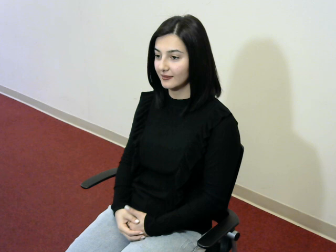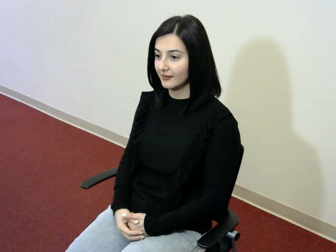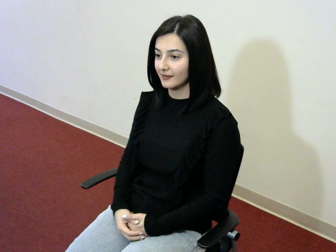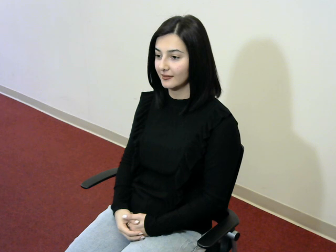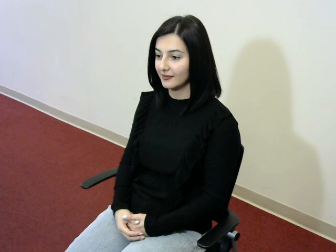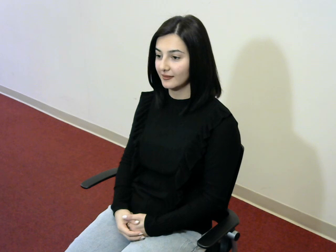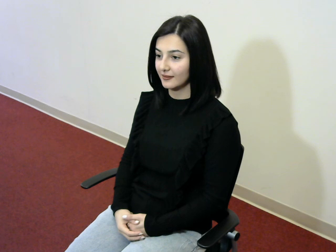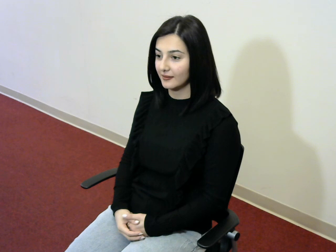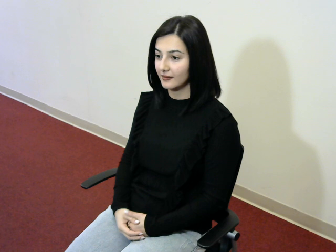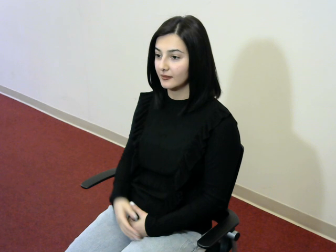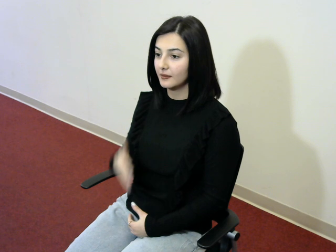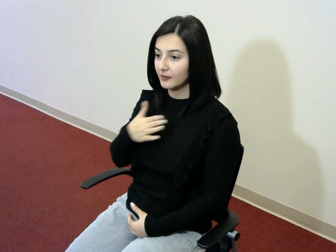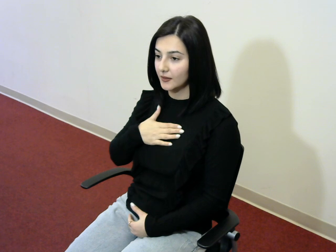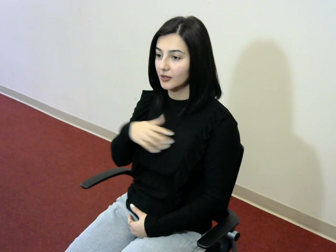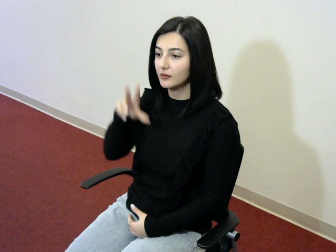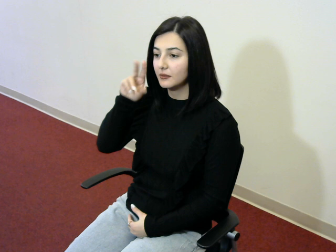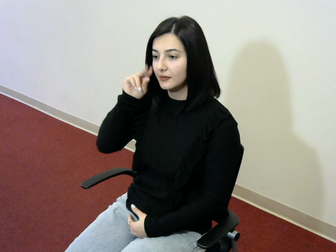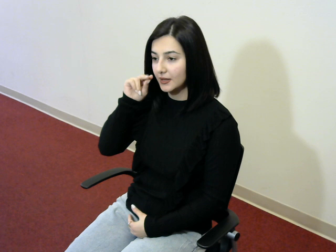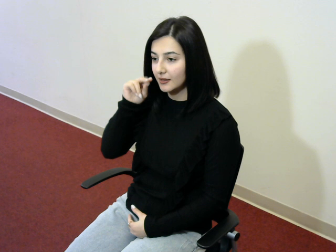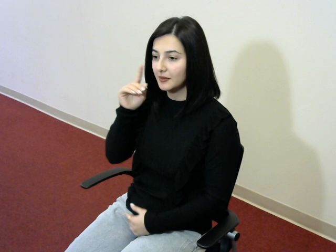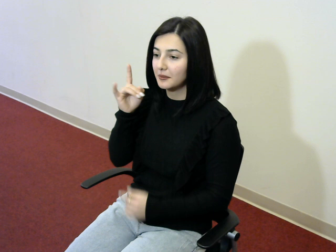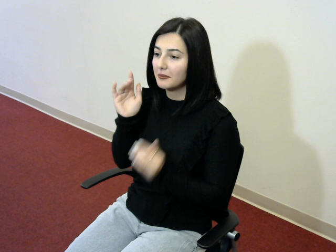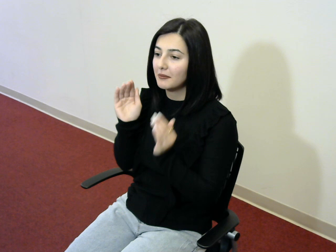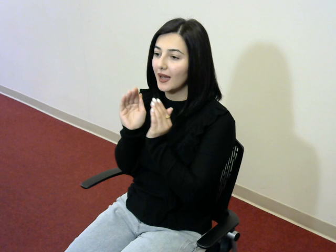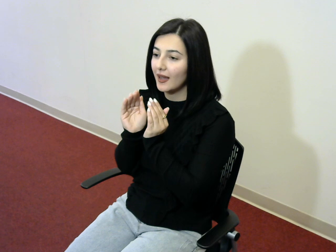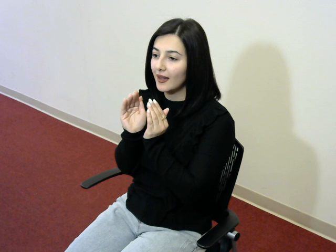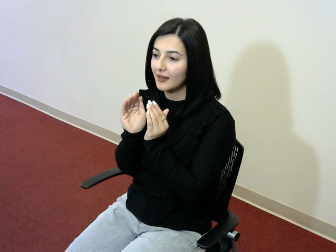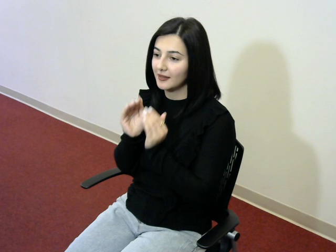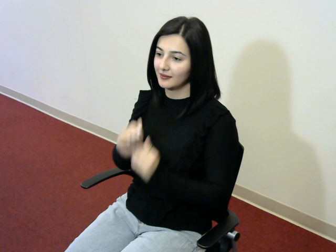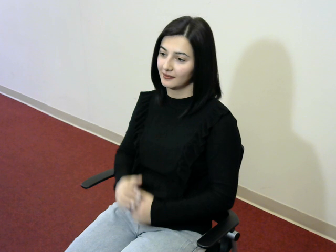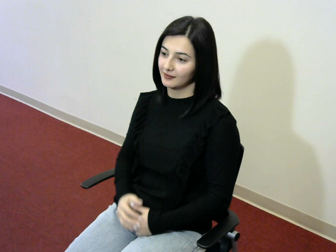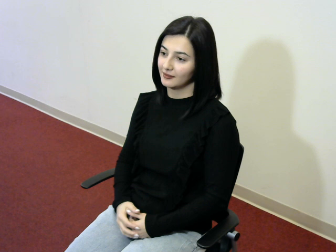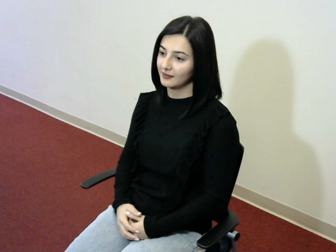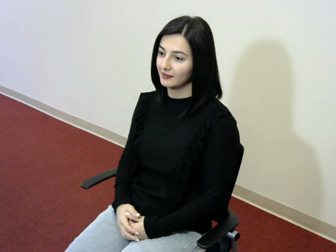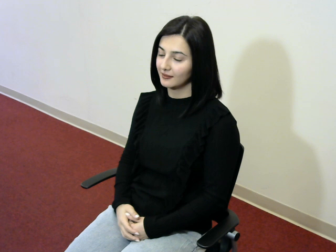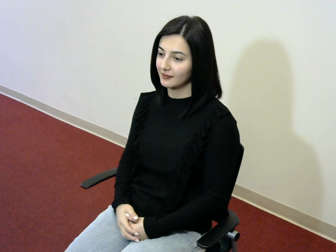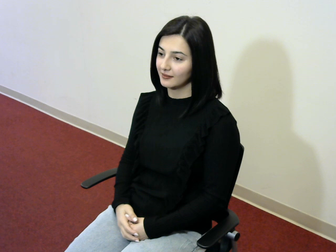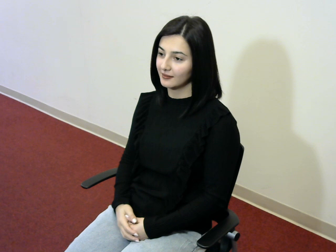Mənim pişiyim balacadır